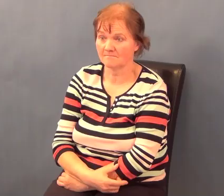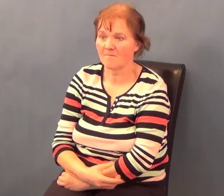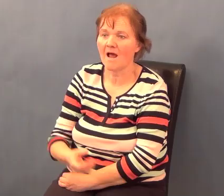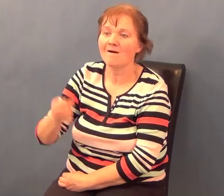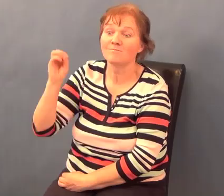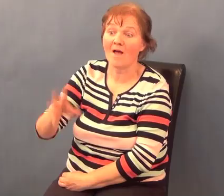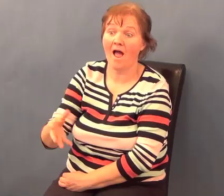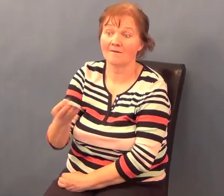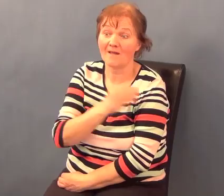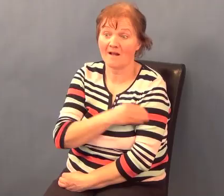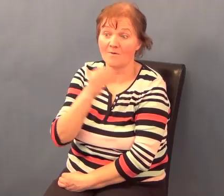Brak materiału.